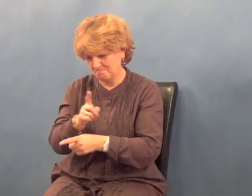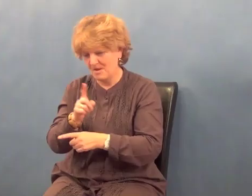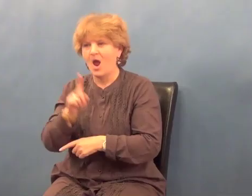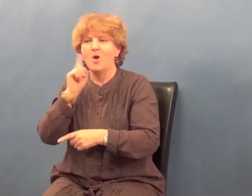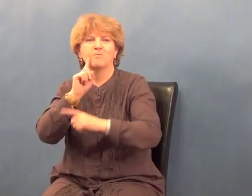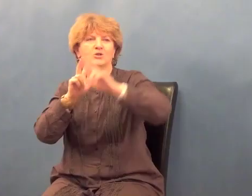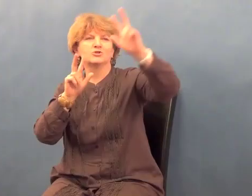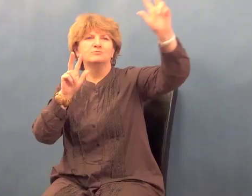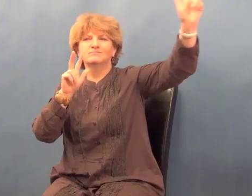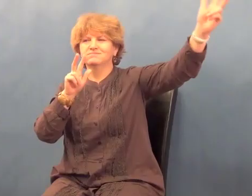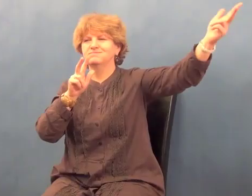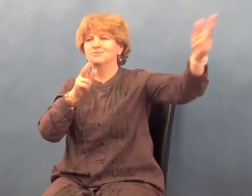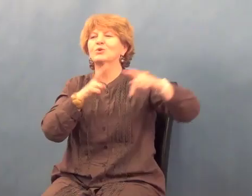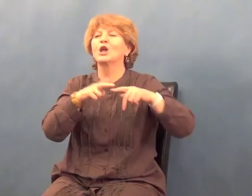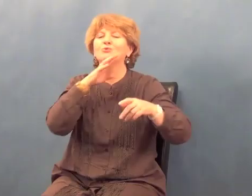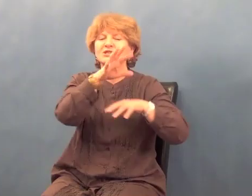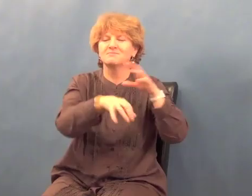Z oddali nadchodzą ci trzej chłopcy, którzy zbierali gruszki.